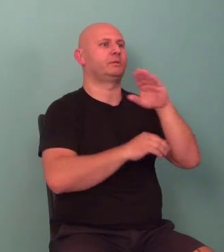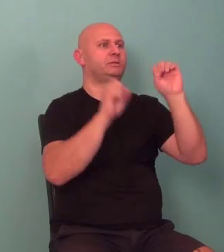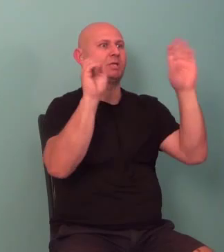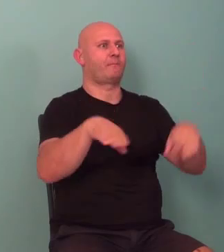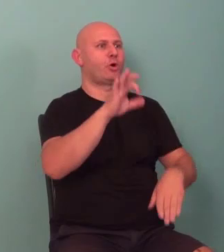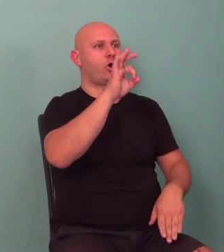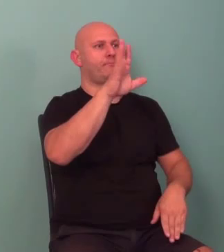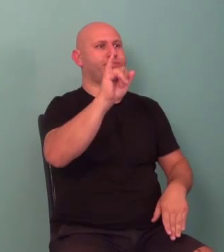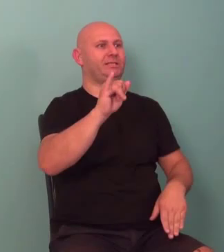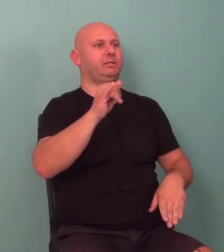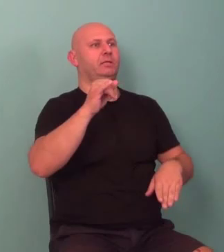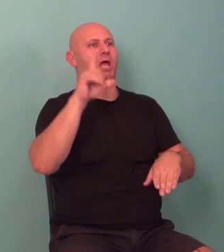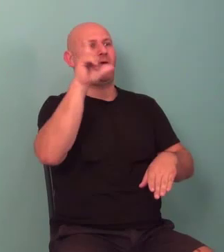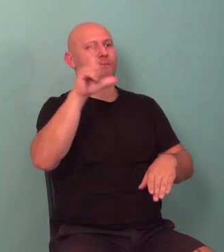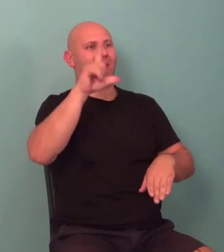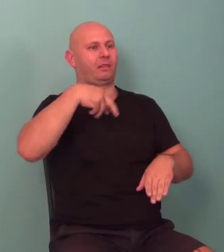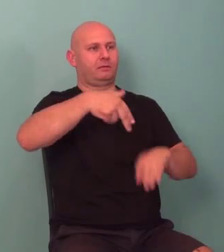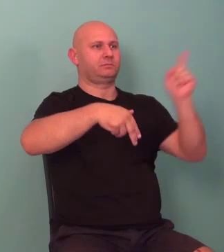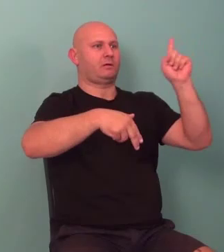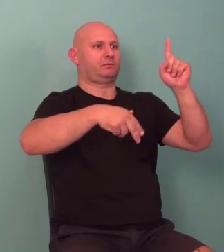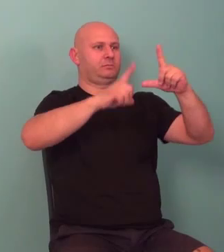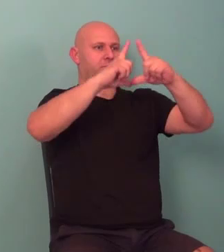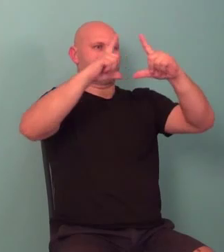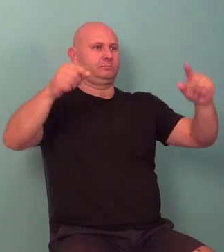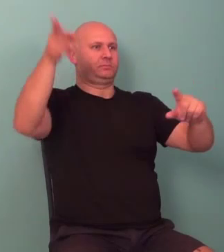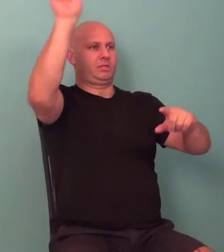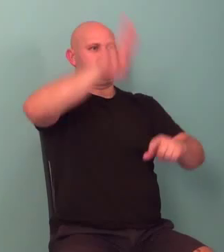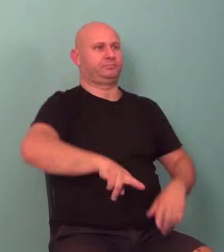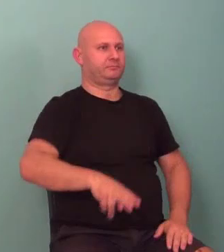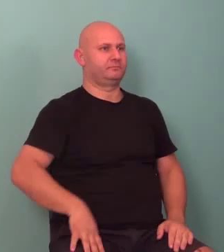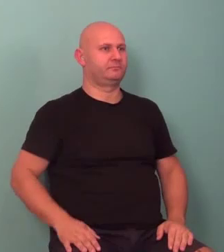W sklepie Obi albo Leroy Merlin jest taki znak trójkątny, że jest zakaz wchodzenia, bo można spaść.